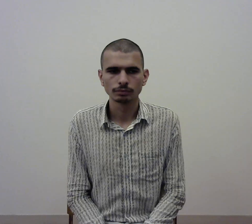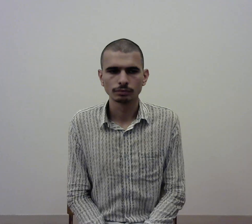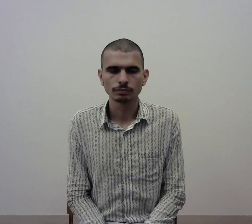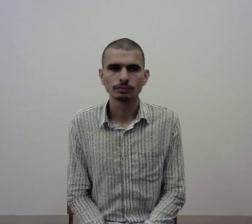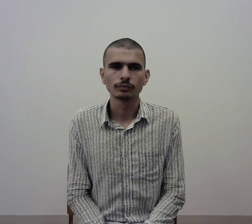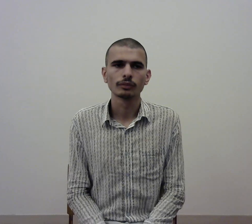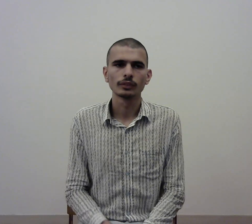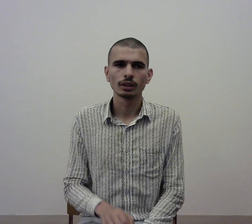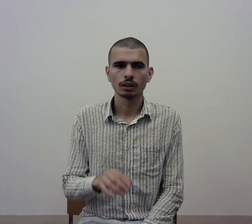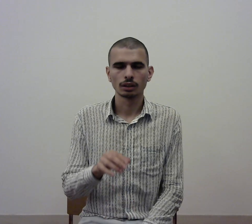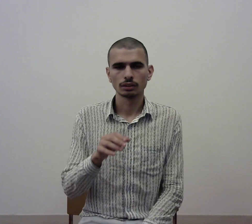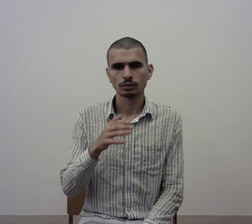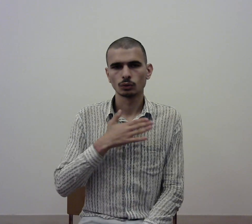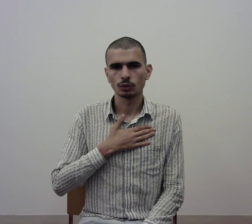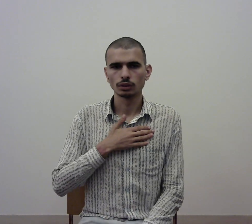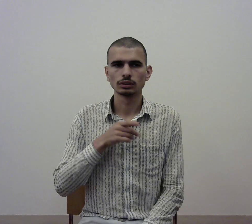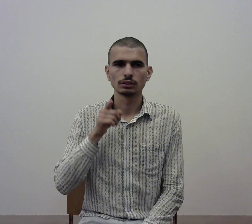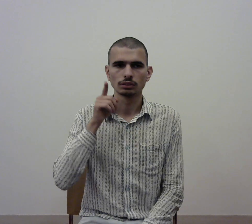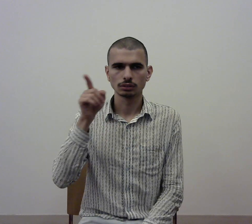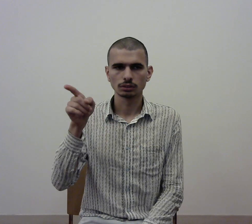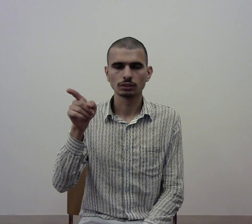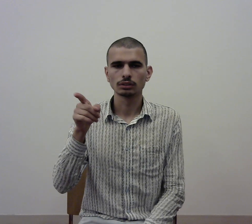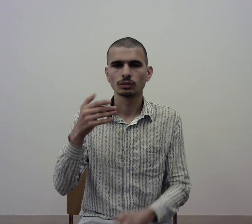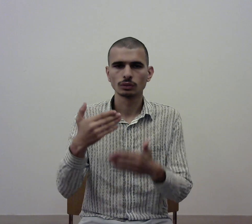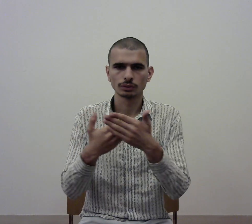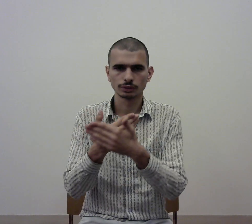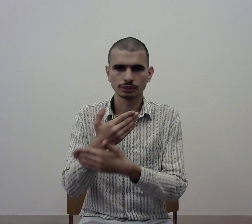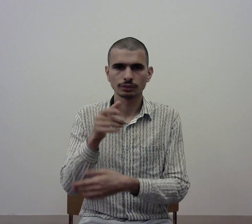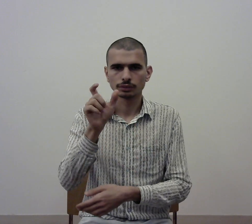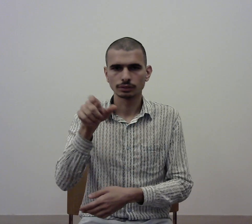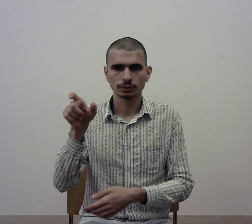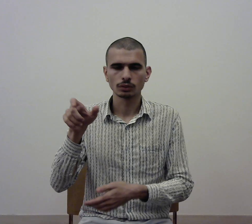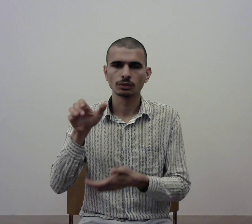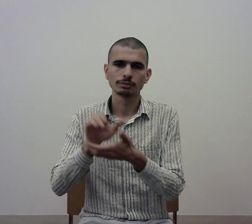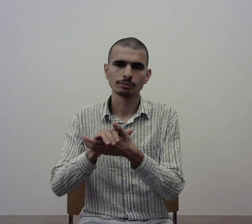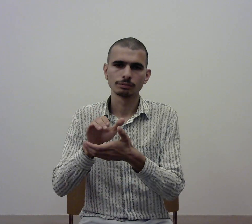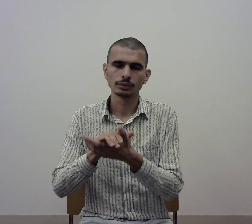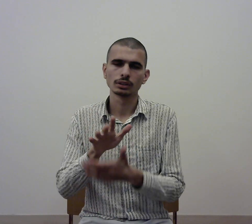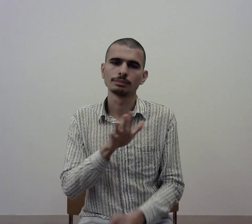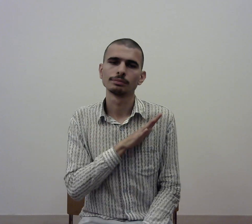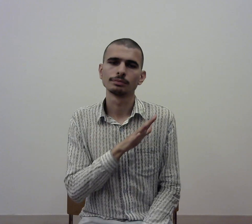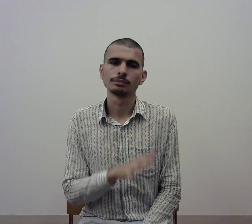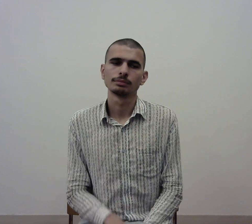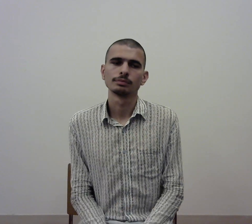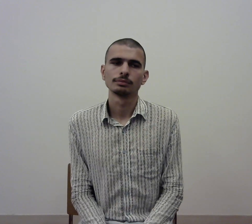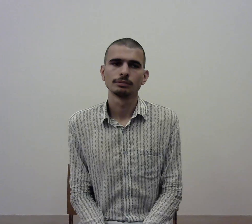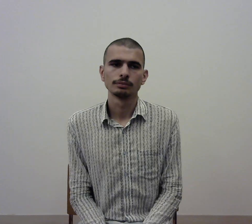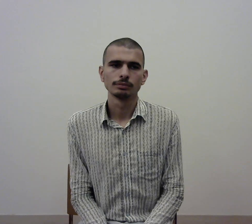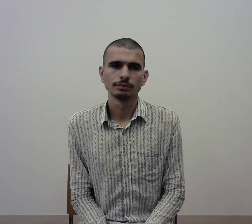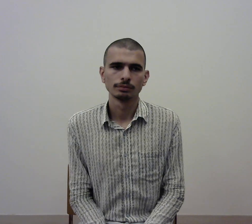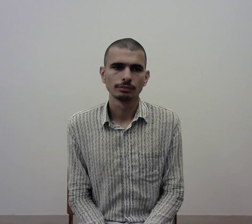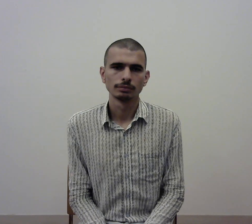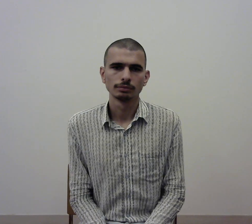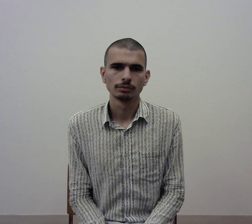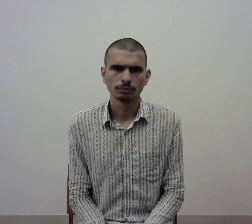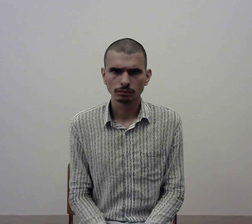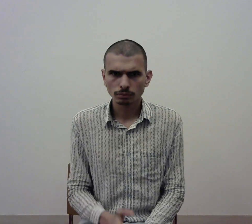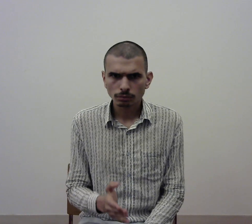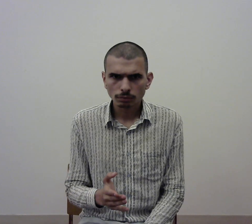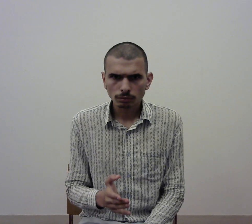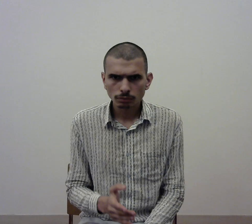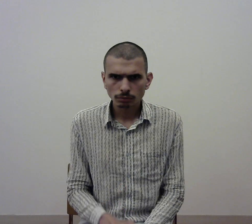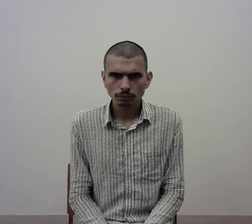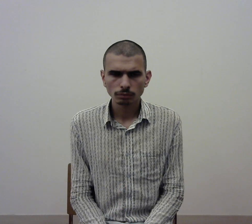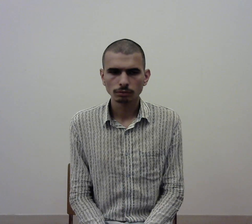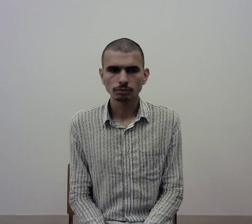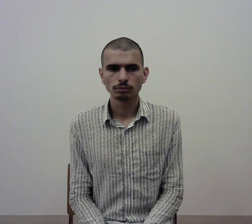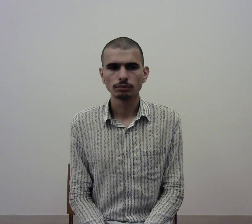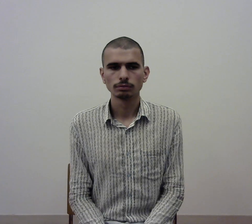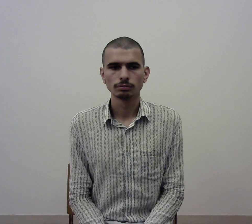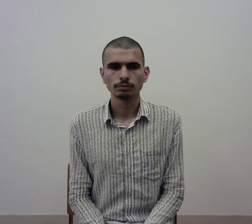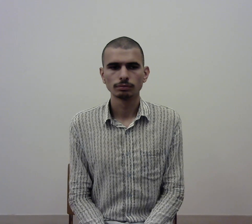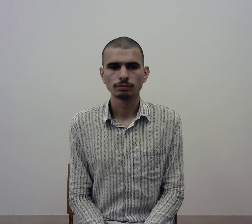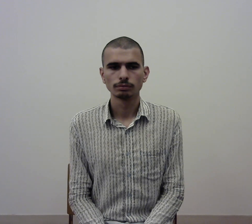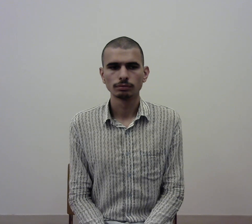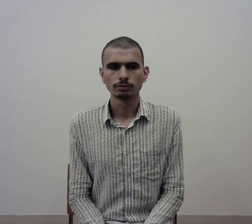Mən orda yeni insanlarla tanış oldum